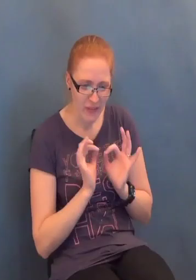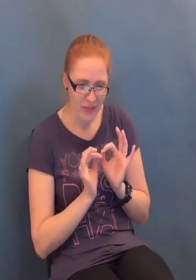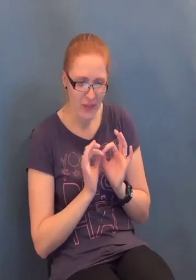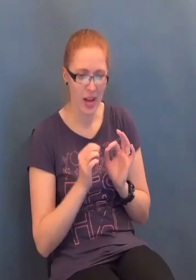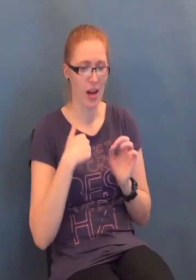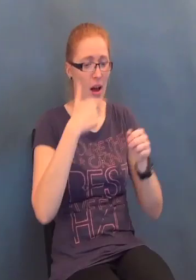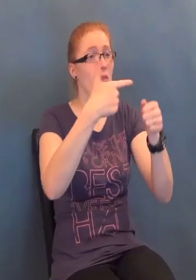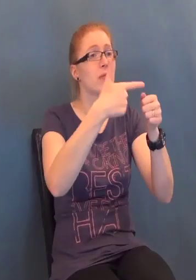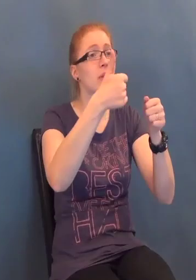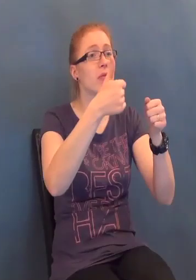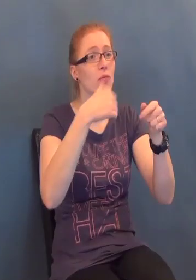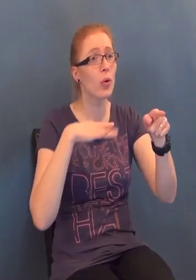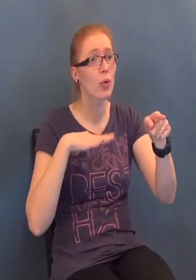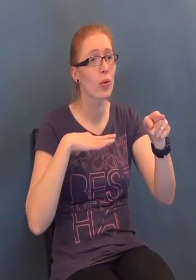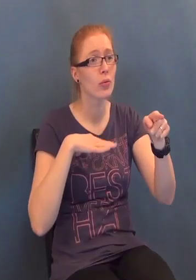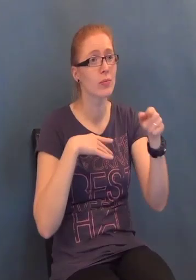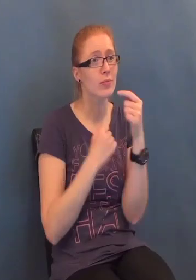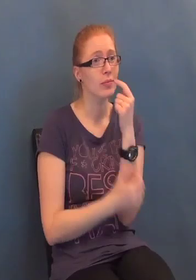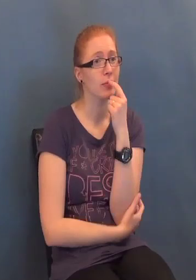Myślę, że... dwudziestego pierwszego masz wolne?